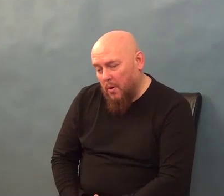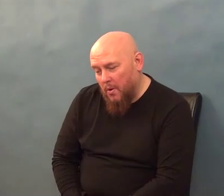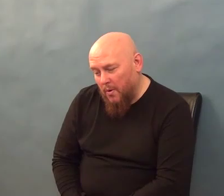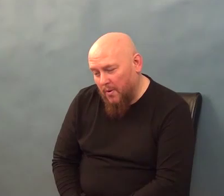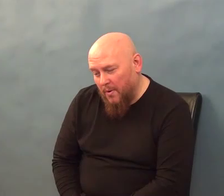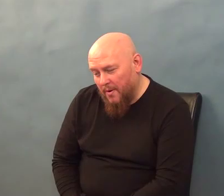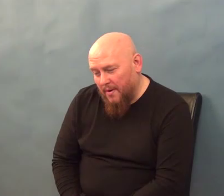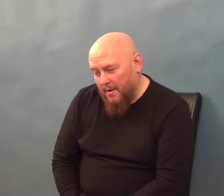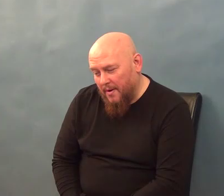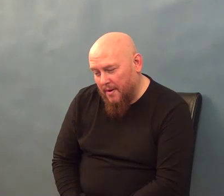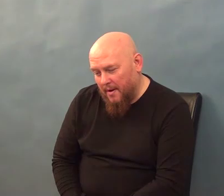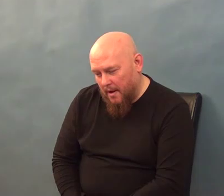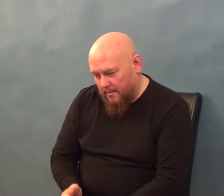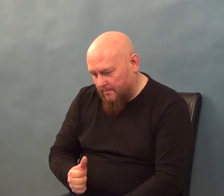Albo...